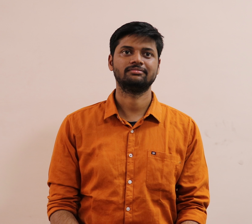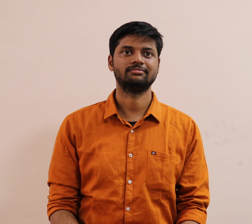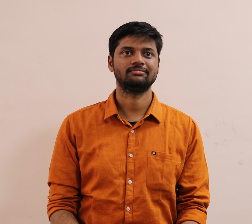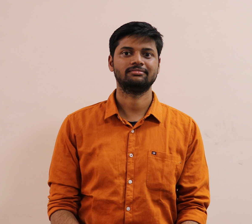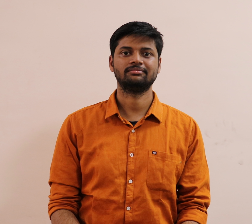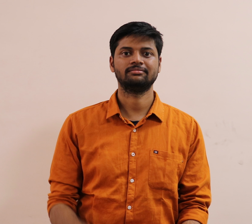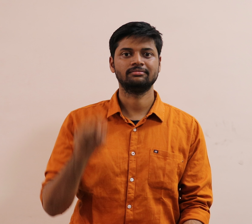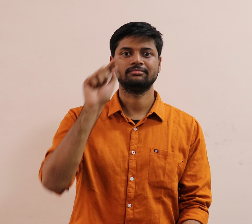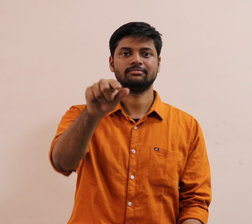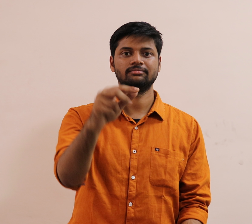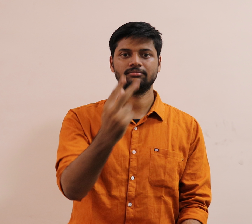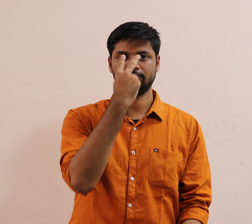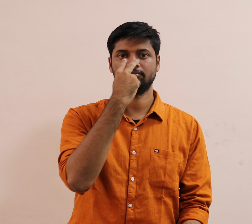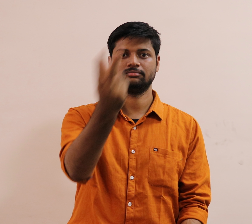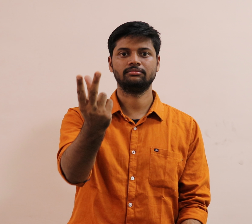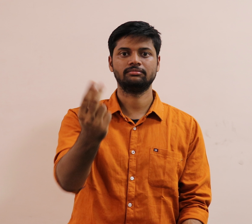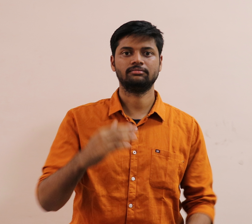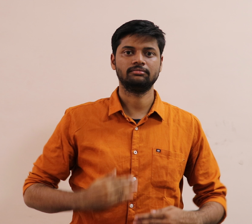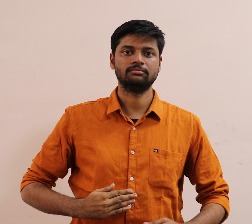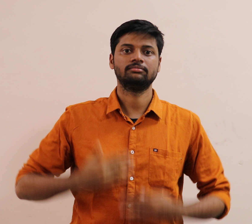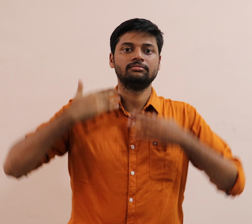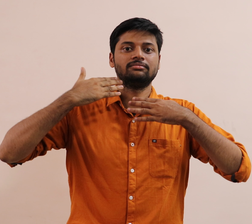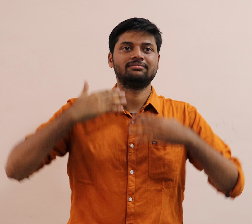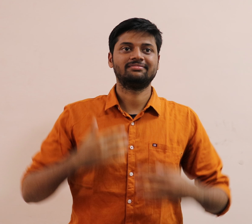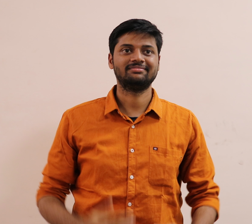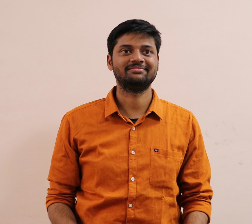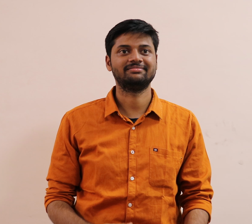nice to meet you